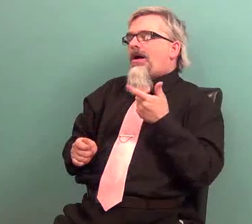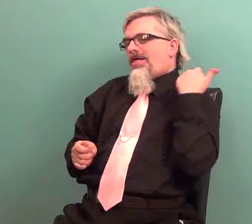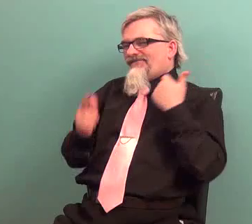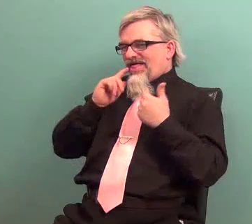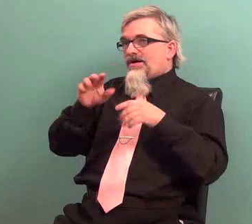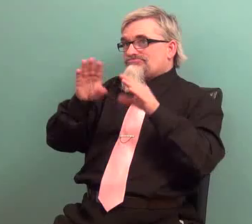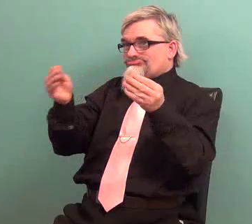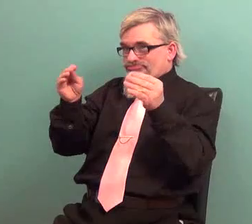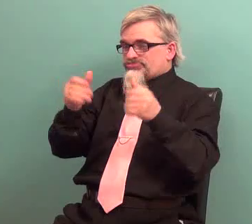Wszystko jest super zrobione.